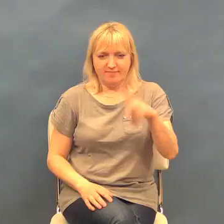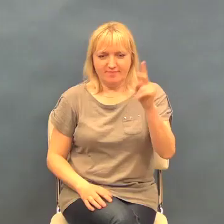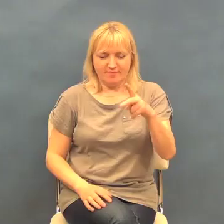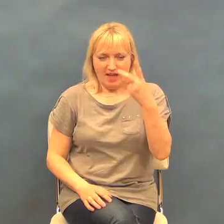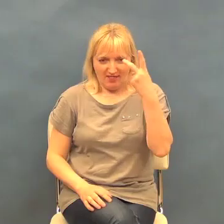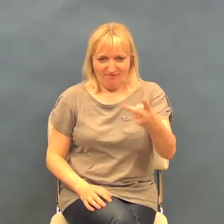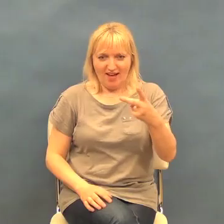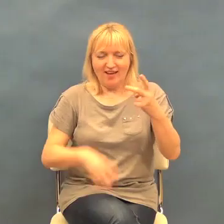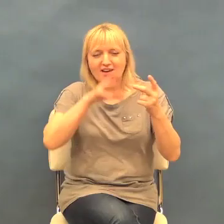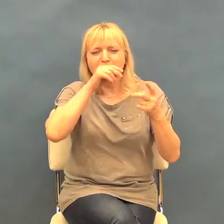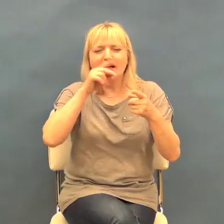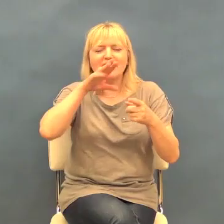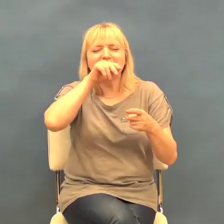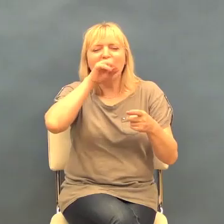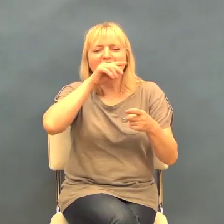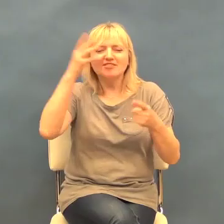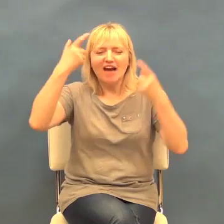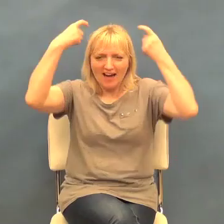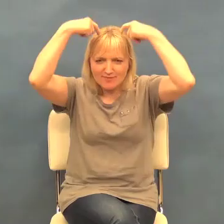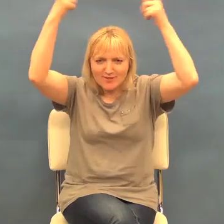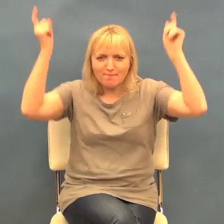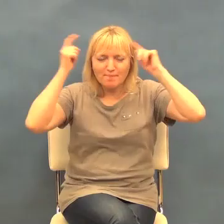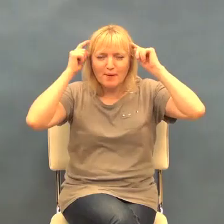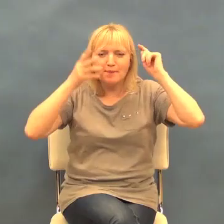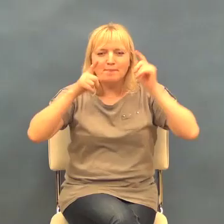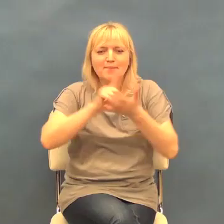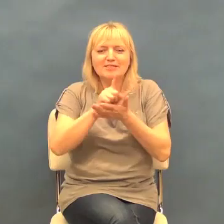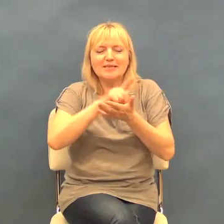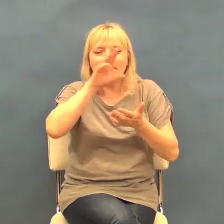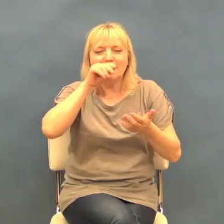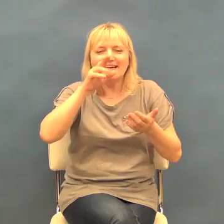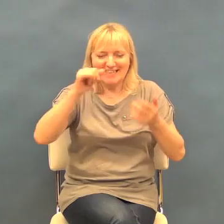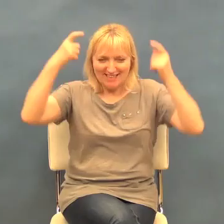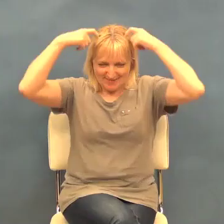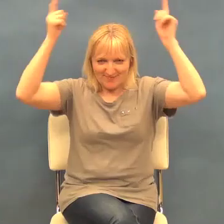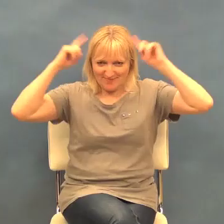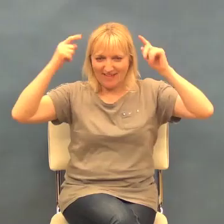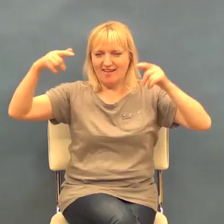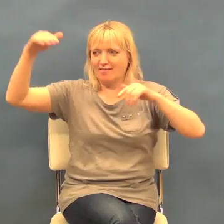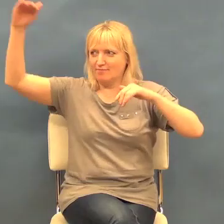Dwie osoby, z tego, wiesz, komiksu o kaczorze. Dwie Myszki Miki z czarnymi uszami.